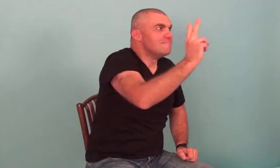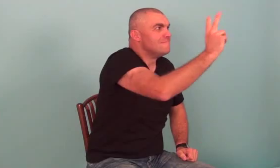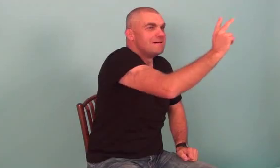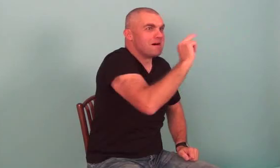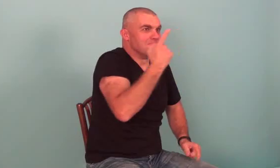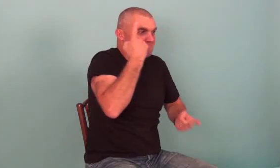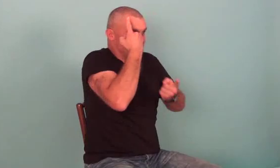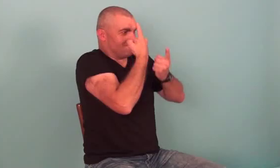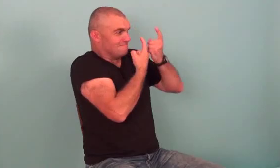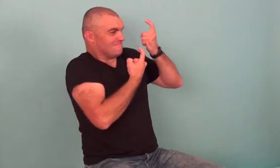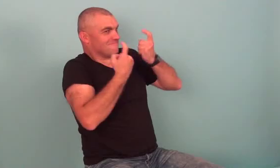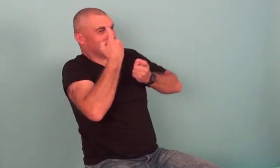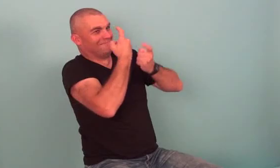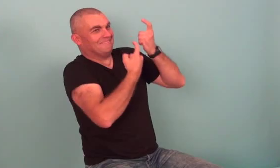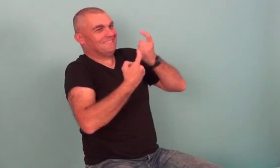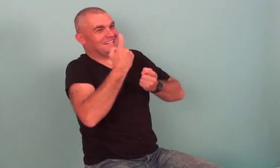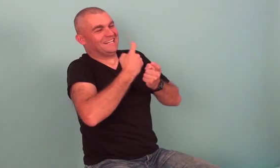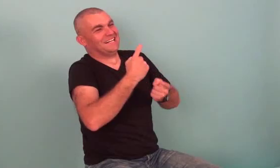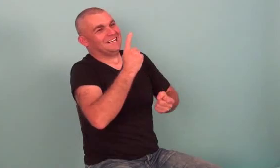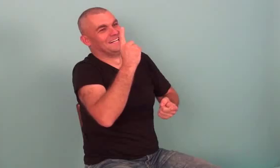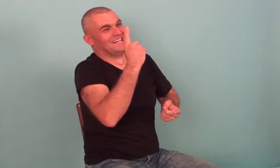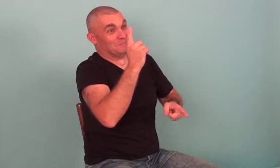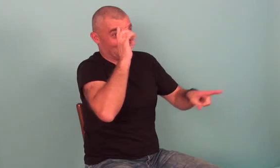Mężczyzna zastanawia się i myśli, że to oni ukradli.